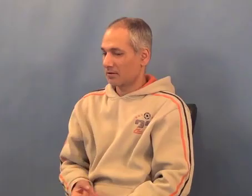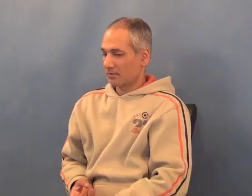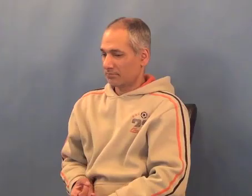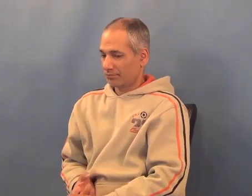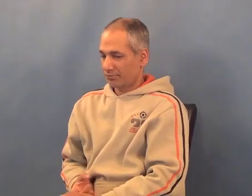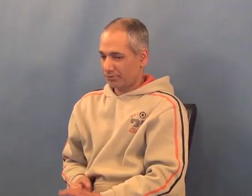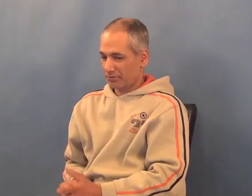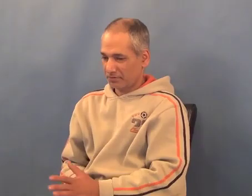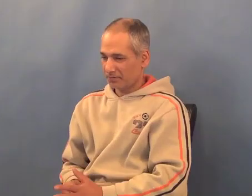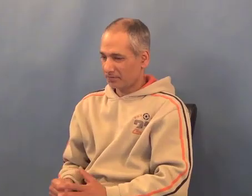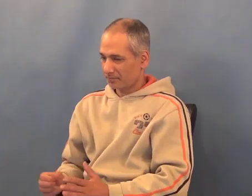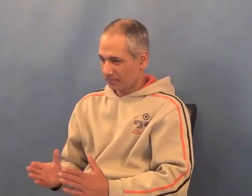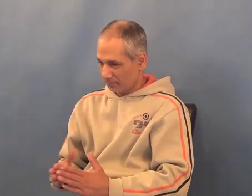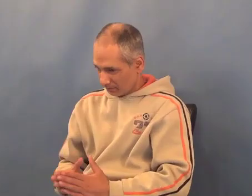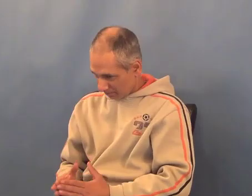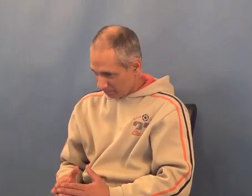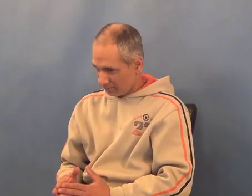Biegnie do domu.